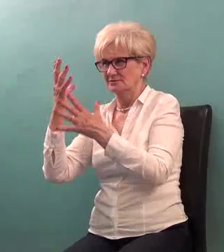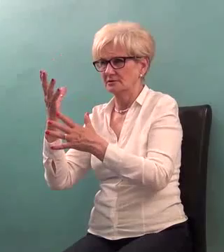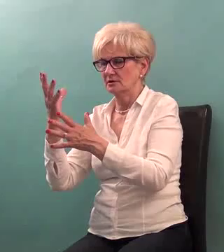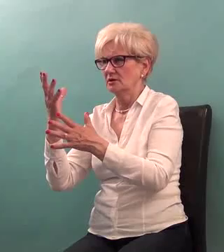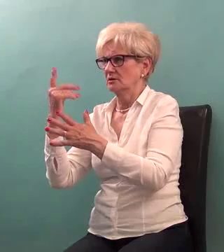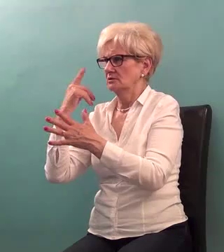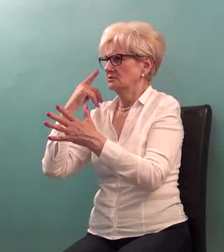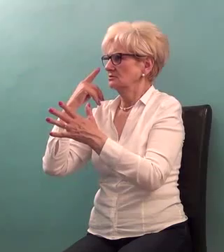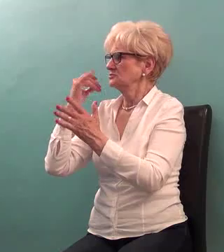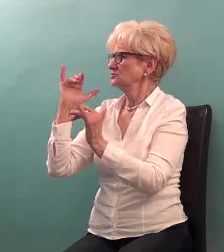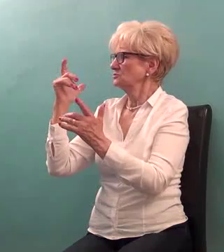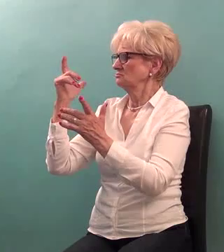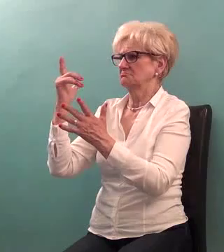Ale coś słyszą.